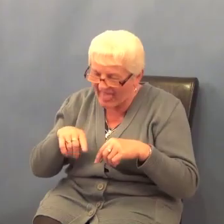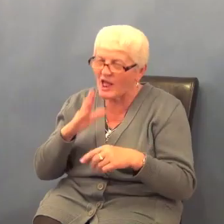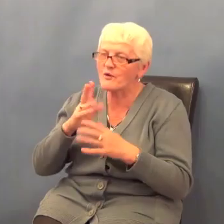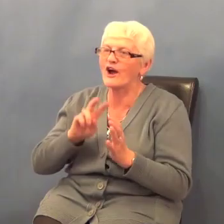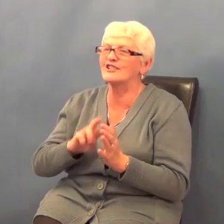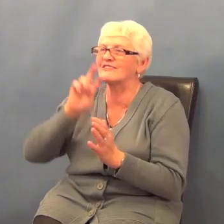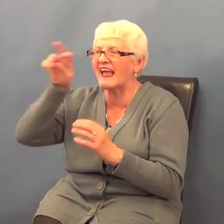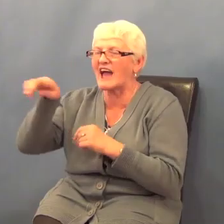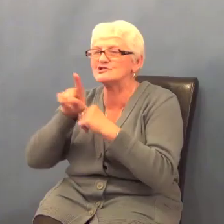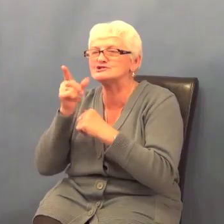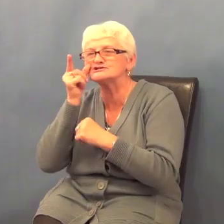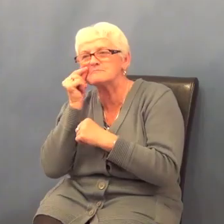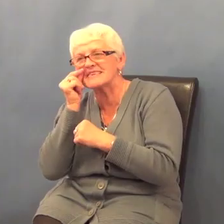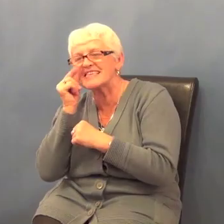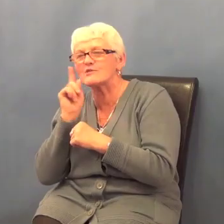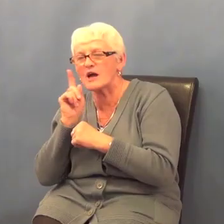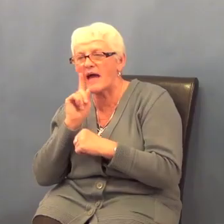Potem chłopiec idzie spać.